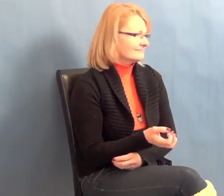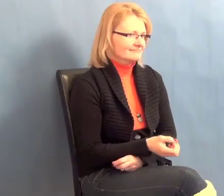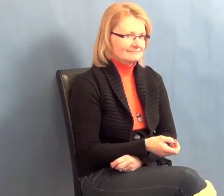Dobrze.